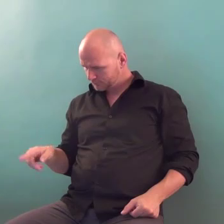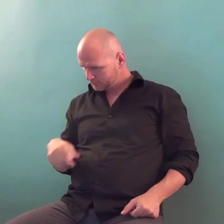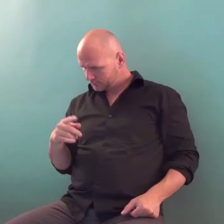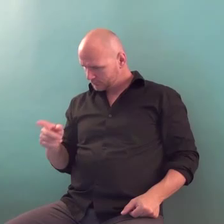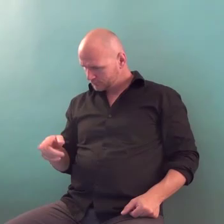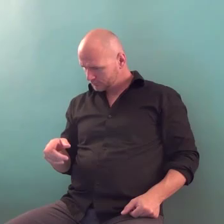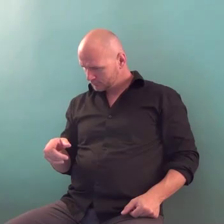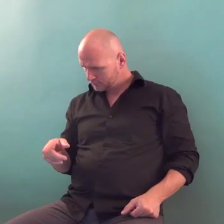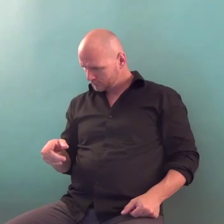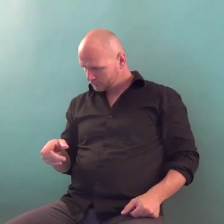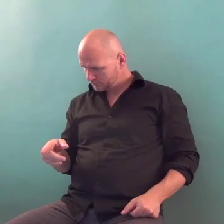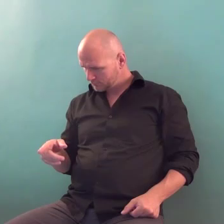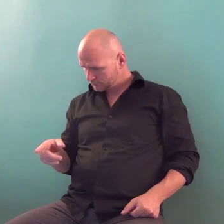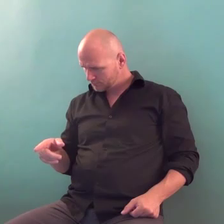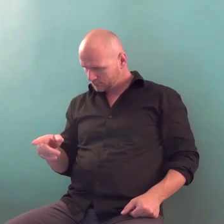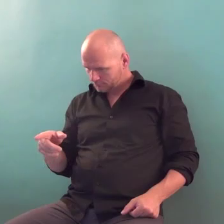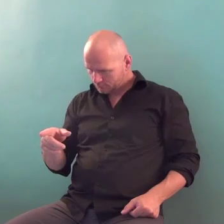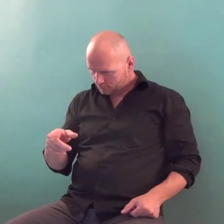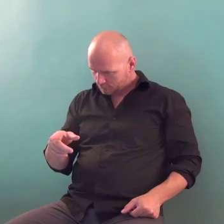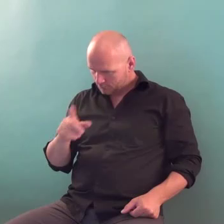Następny.